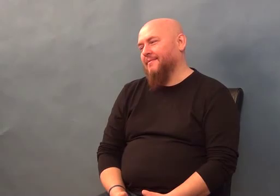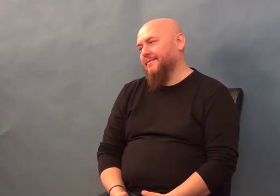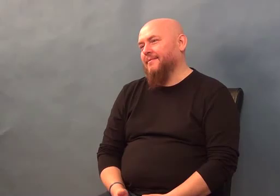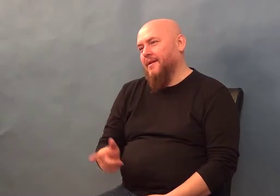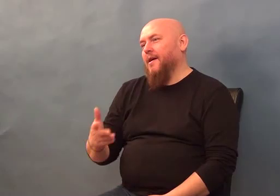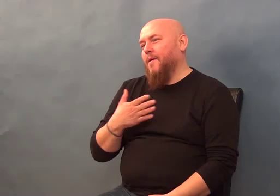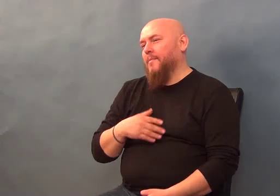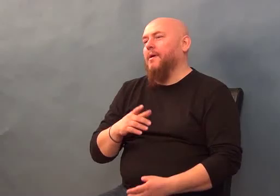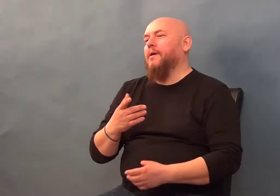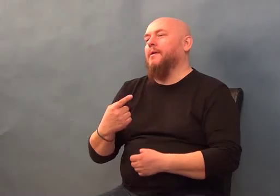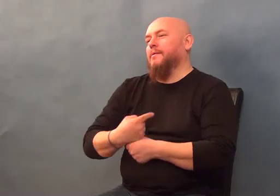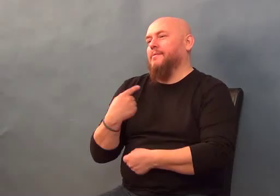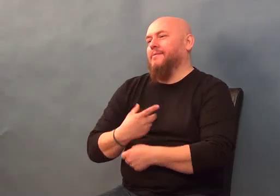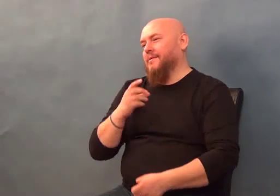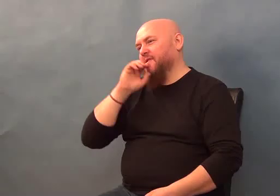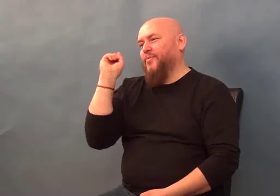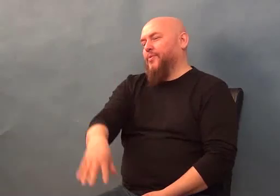On chciał jej dokuczyć, więc go opluła.